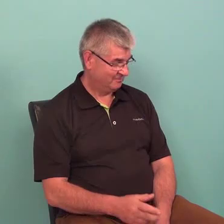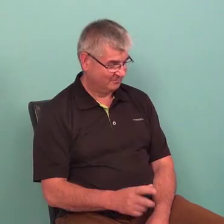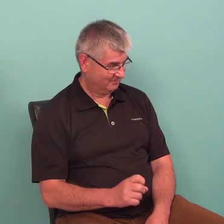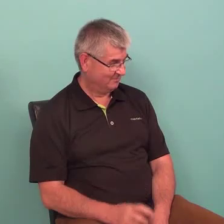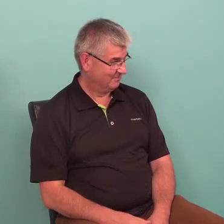Zaczynamy.